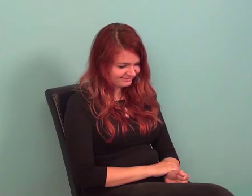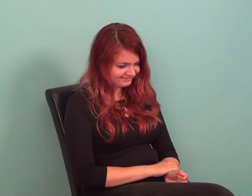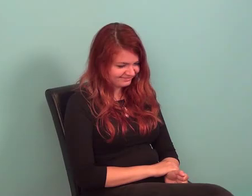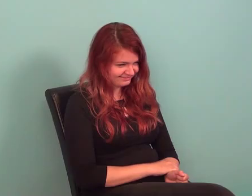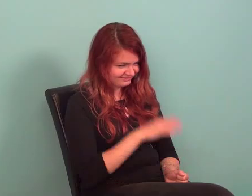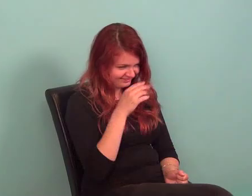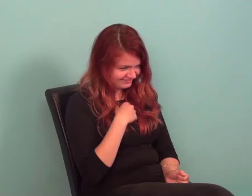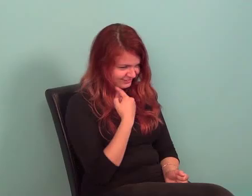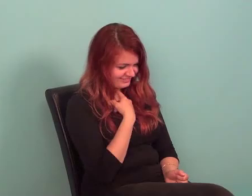Śmieszne.